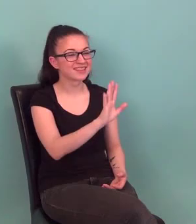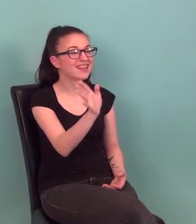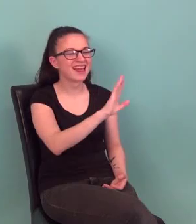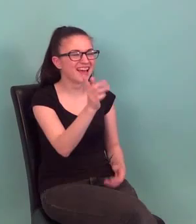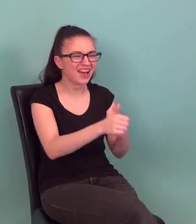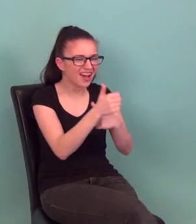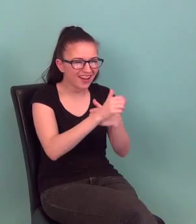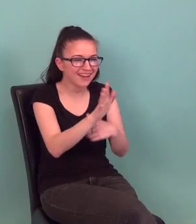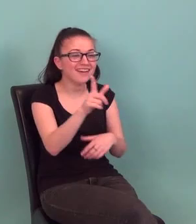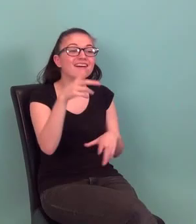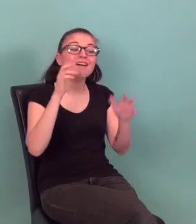Nie o to chodzi!